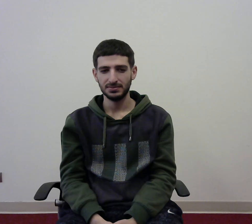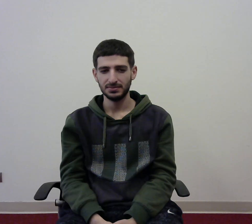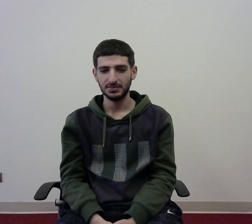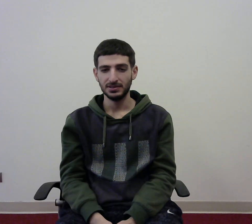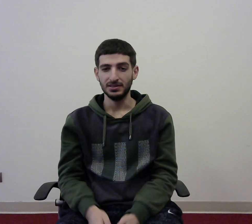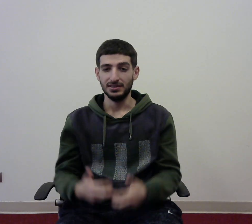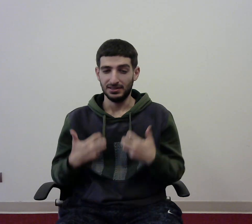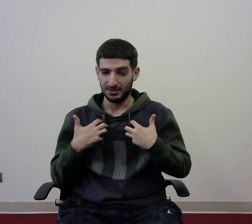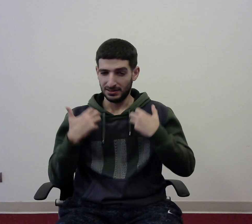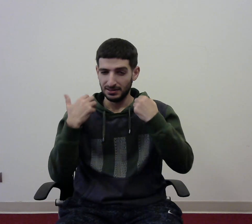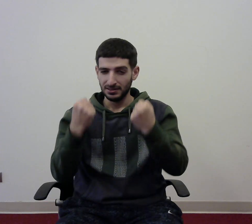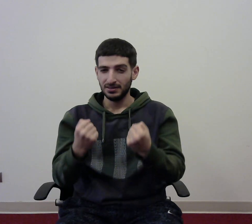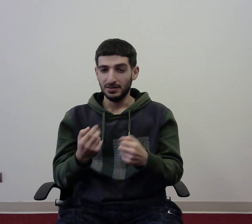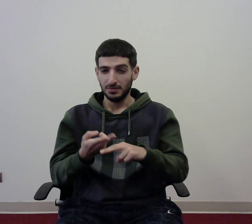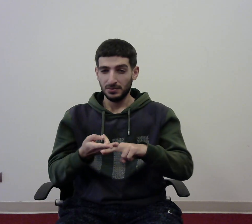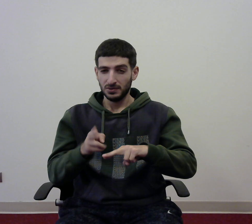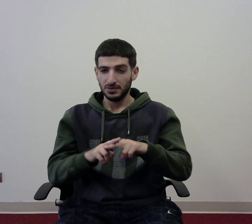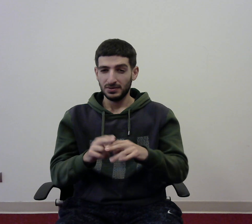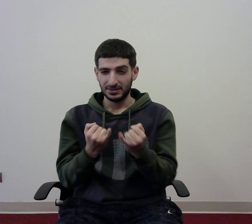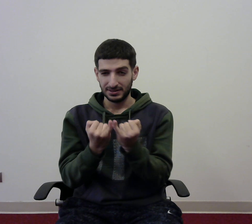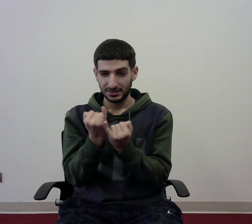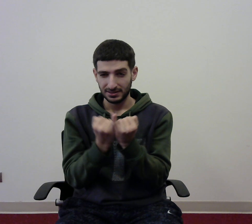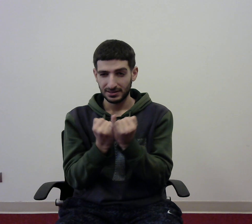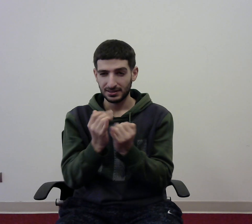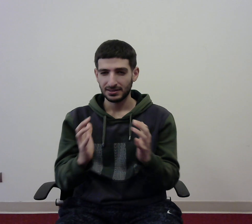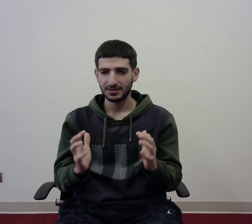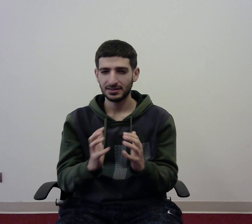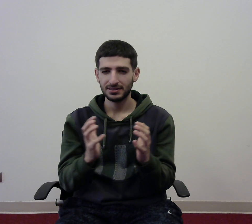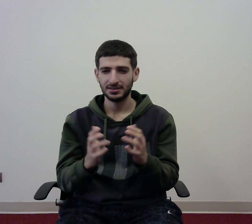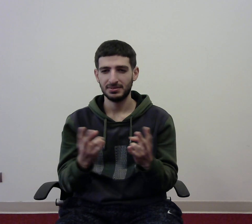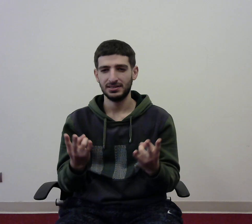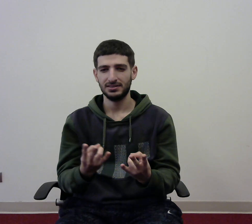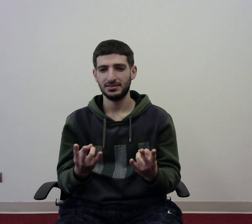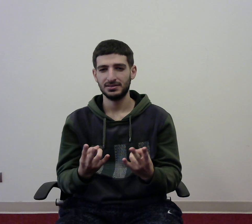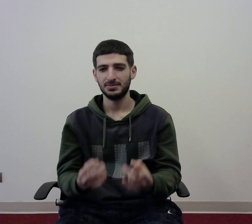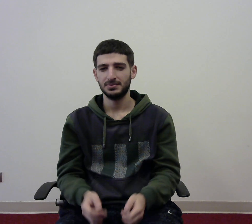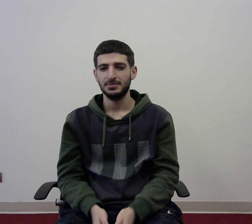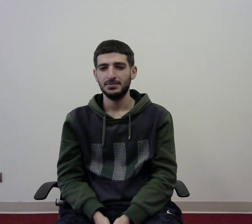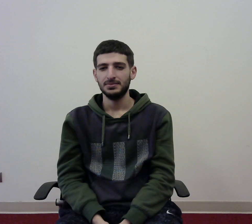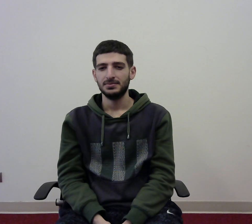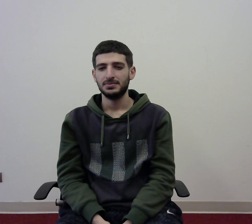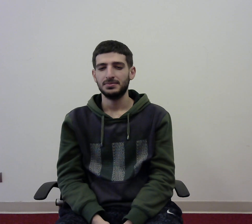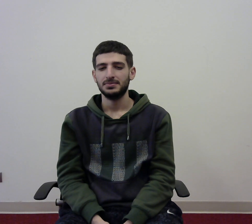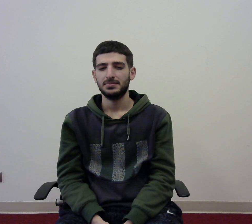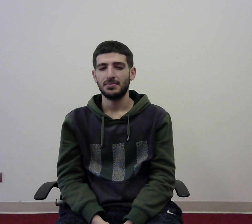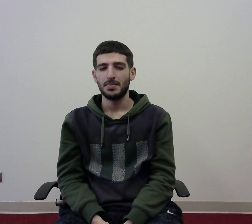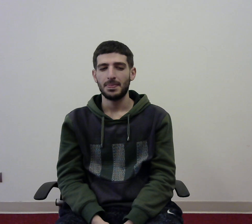Sağlamlığımız üçün bitkiləri qorumaq lazımdır